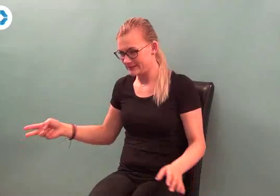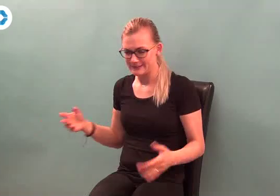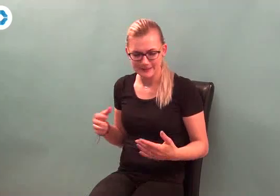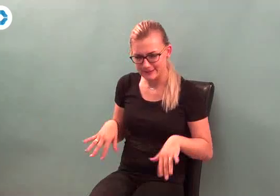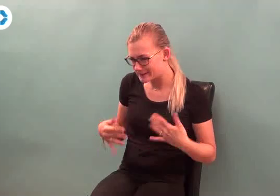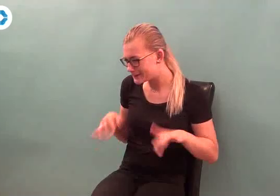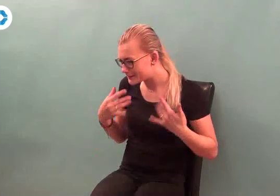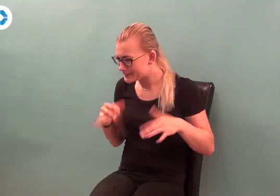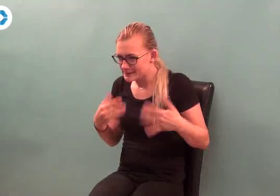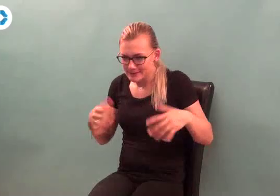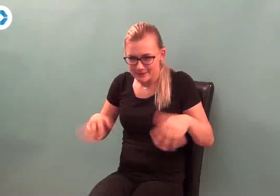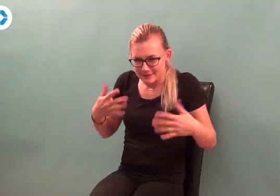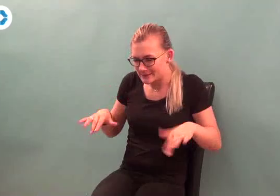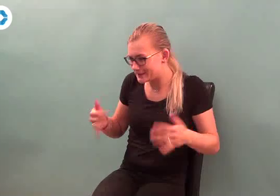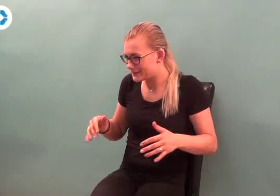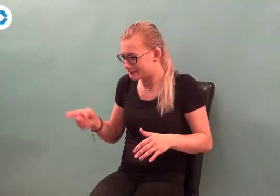Kot jest zdenerwowany.